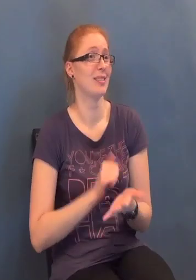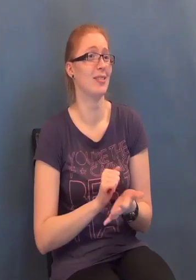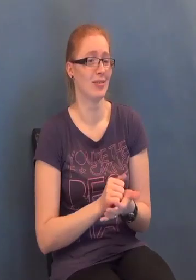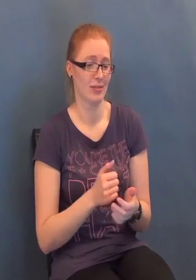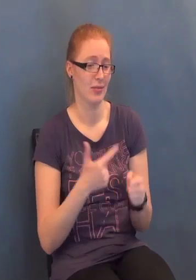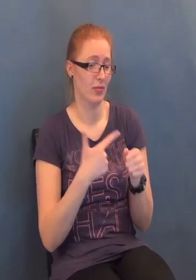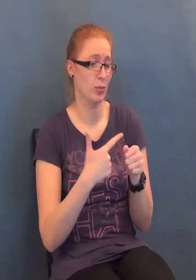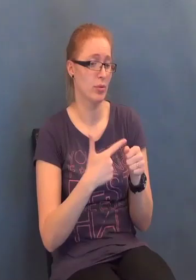Mam zajęte.